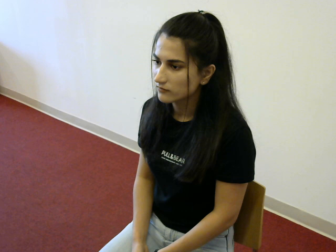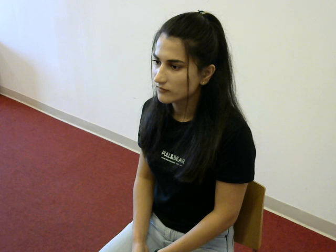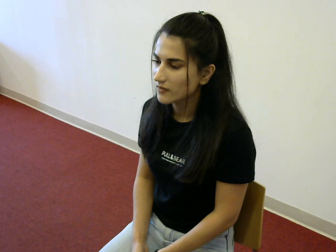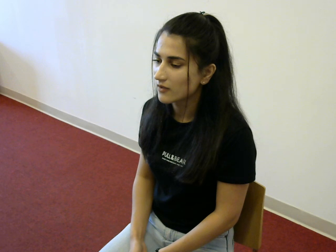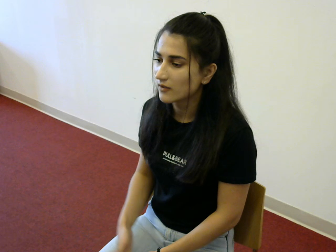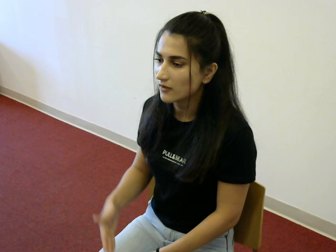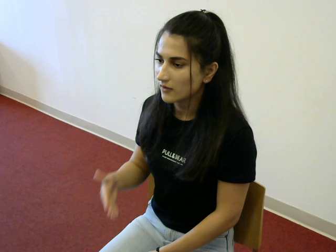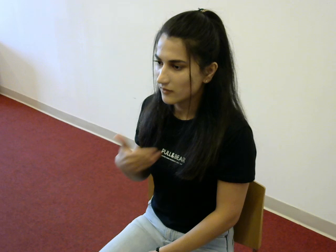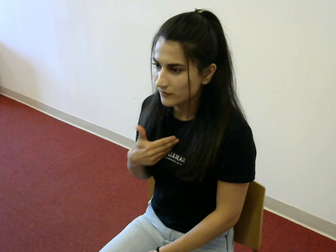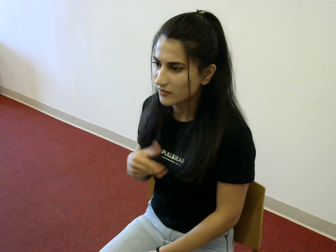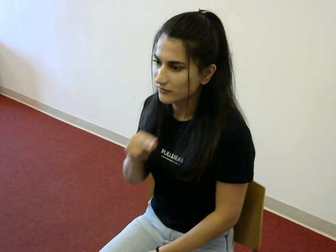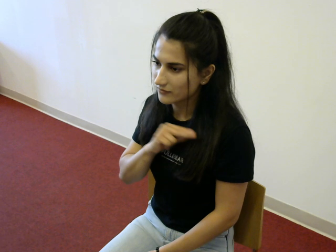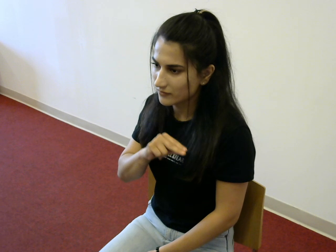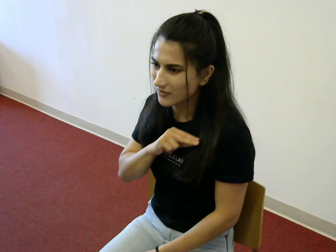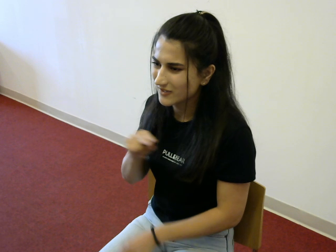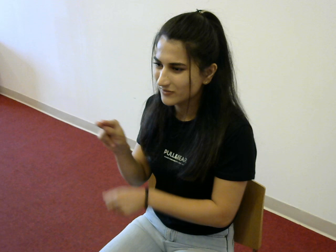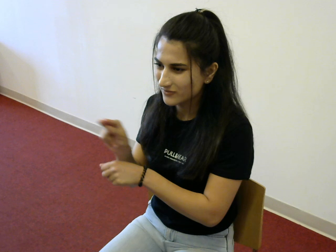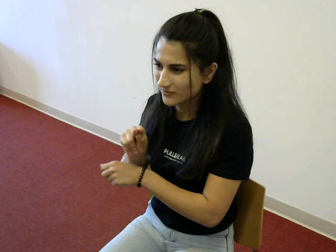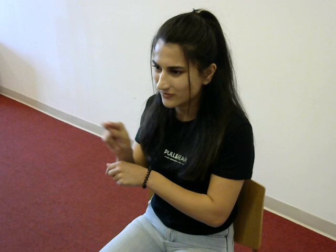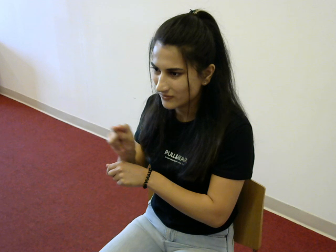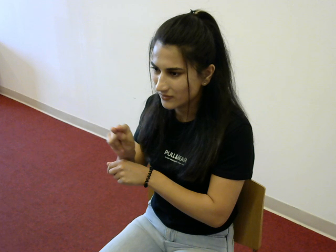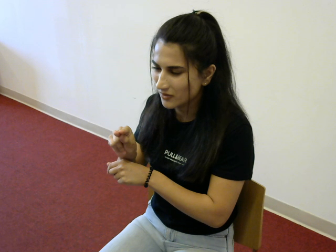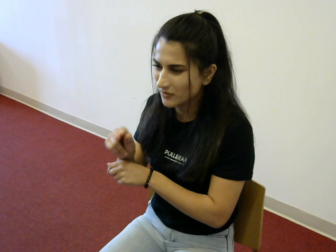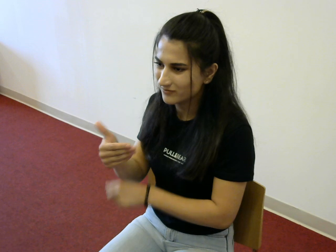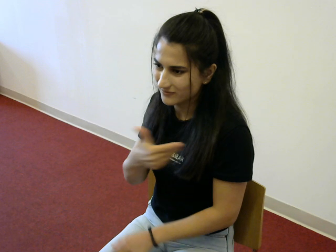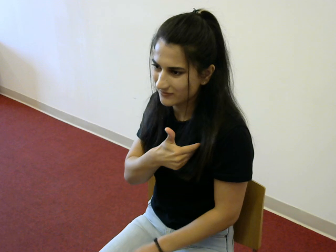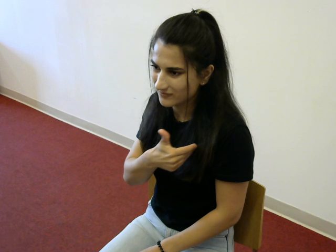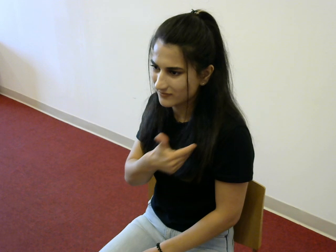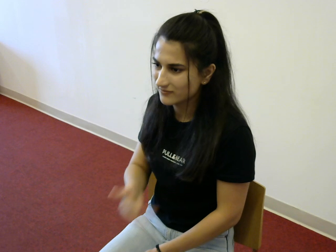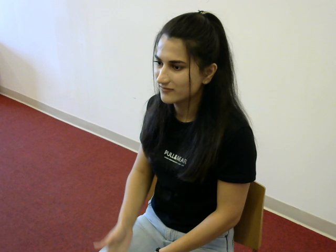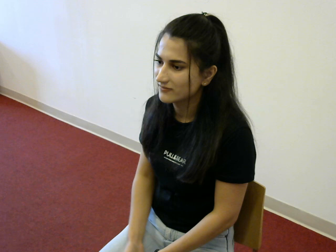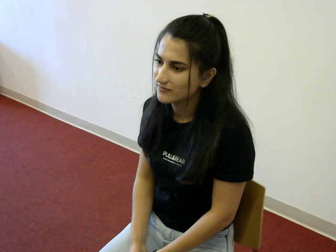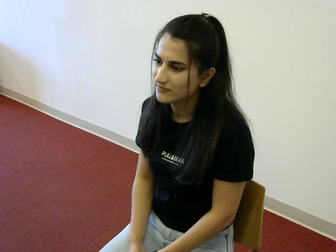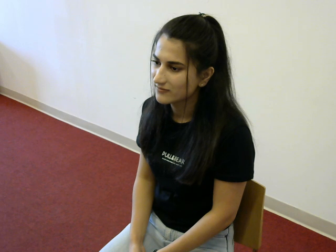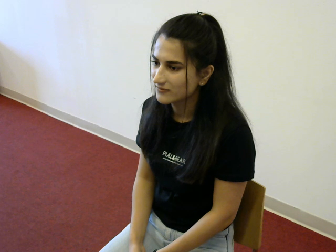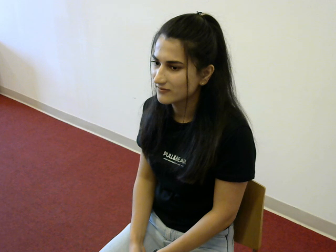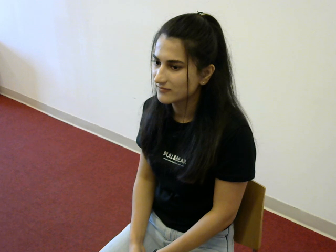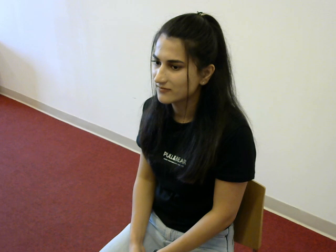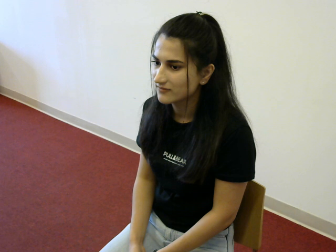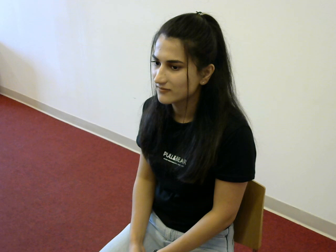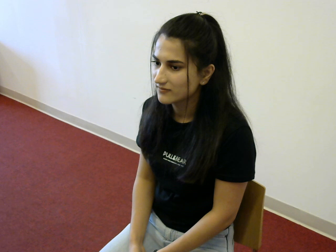Mən işə düzəlmək istəyirəm